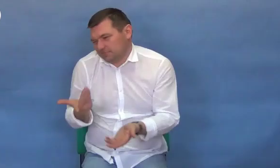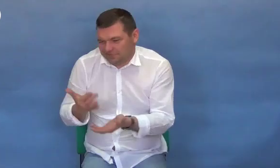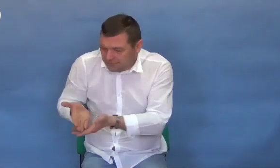Piłują.